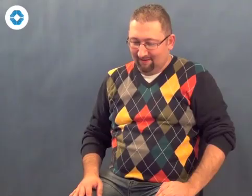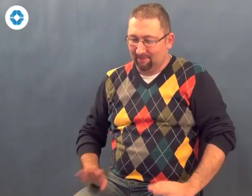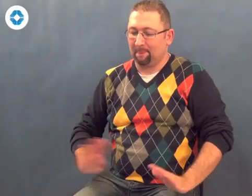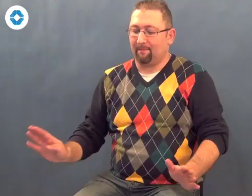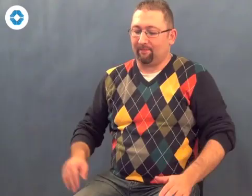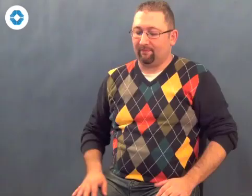Koniec.